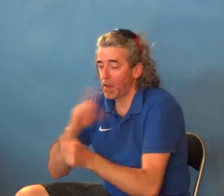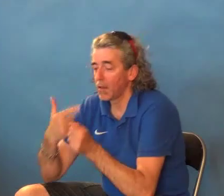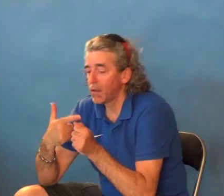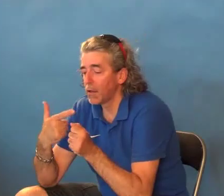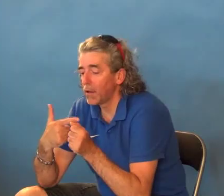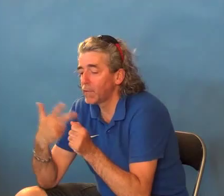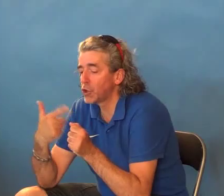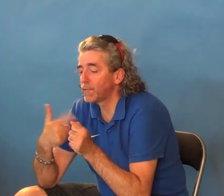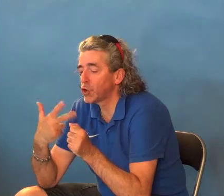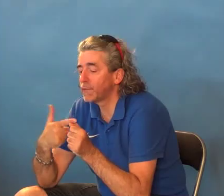To chyba dwudziesty trzeci, dwudziesty trzeci.